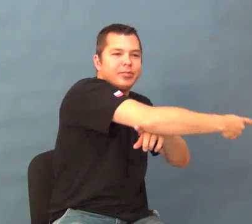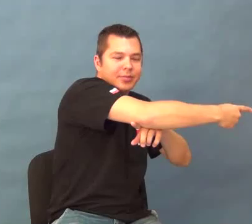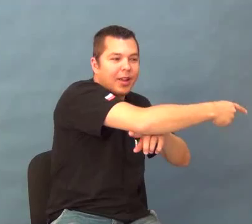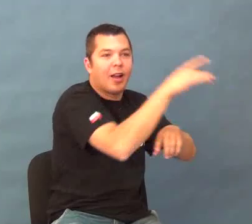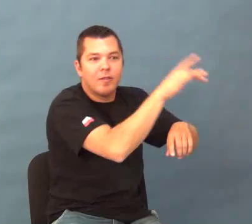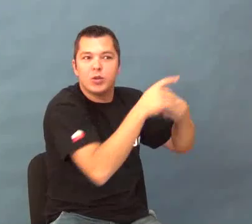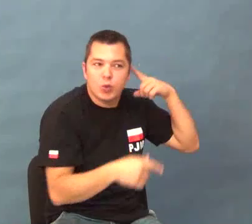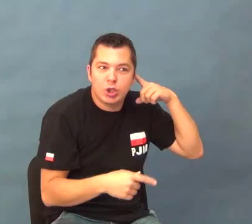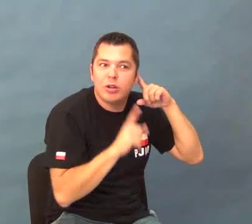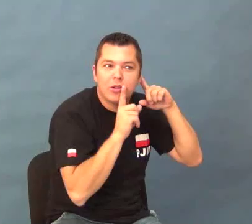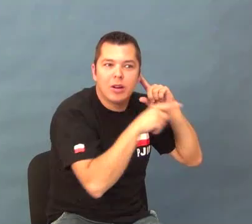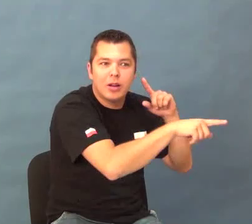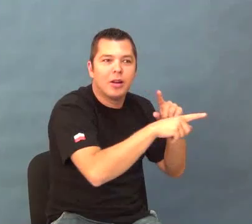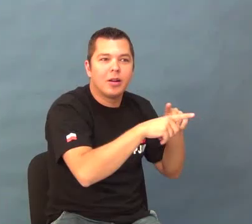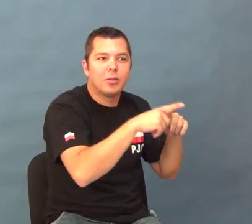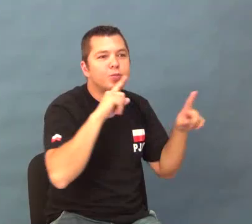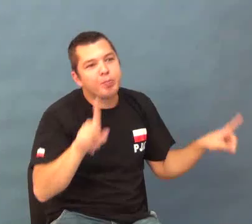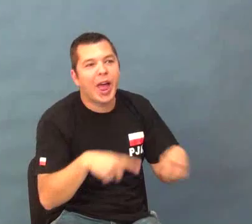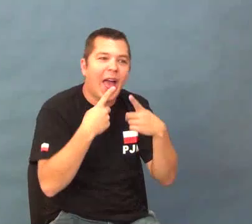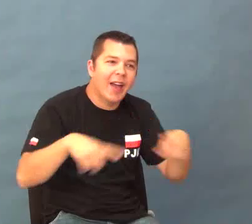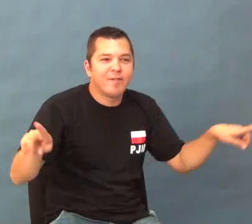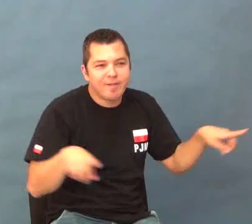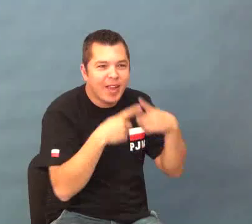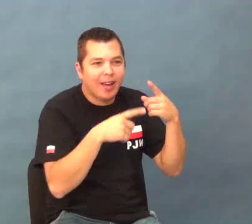Chłopiec słyszy ze środka jakieś śpiewy.